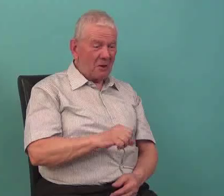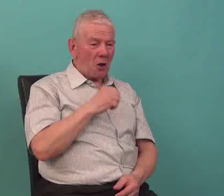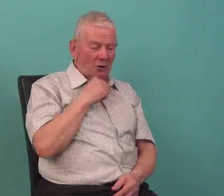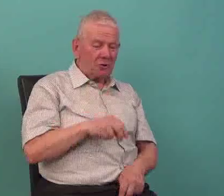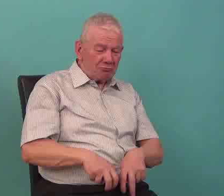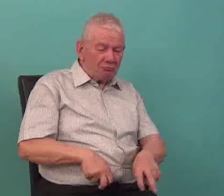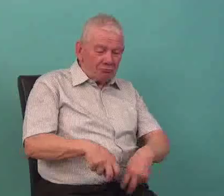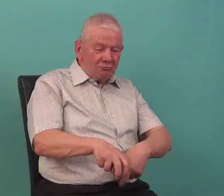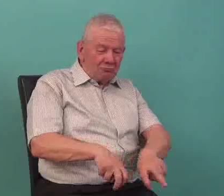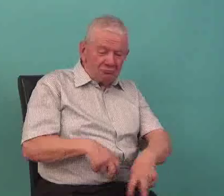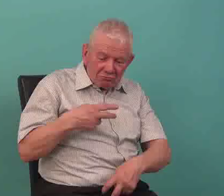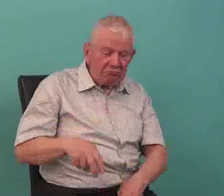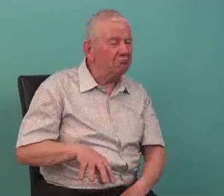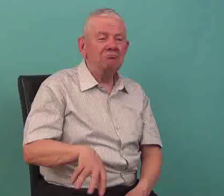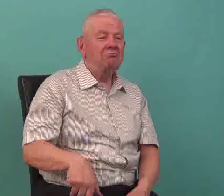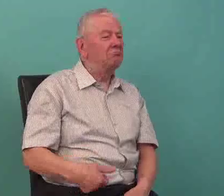Koza idzie obok kosza, patrzy i nie kradnie gruszek.